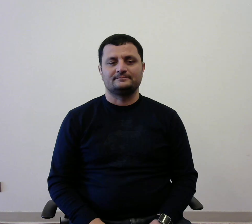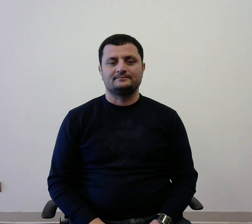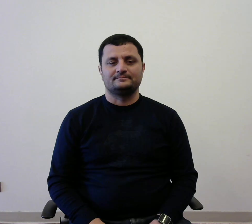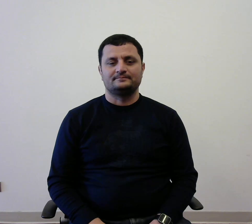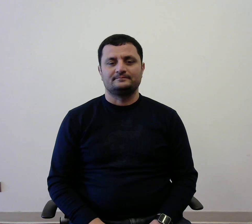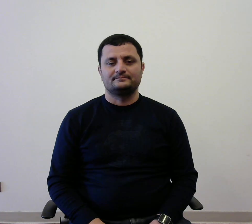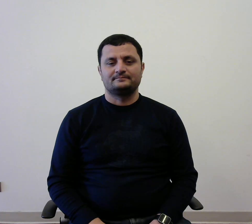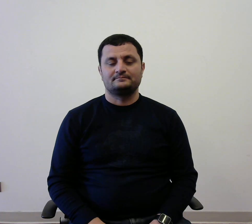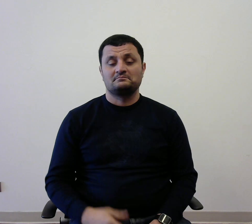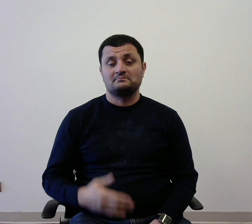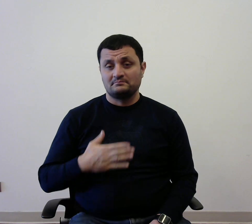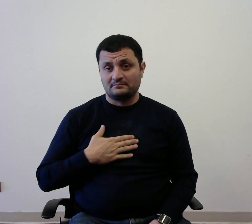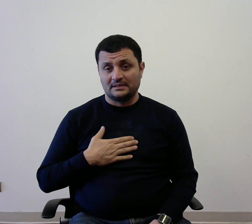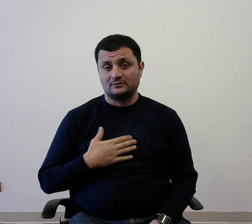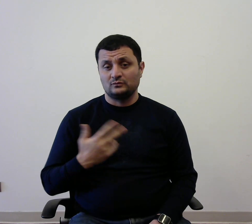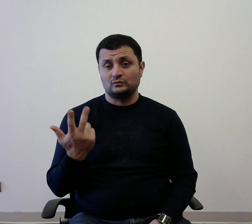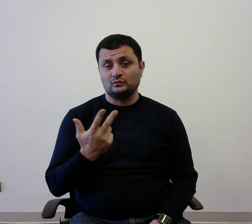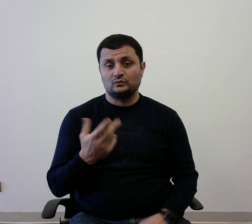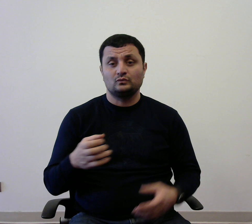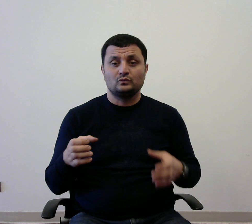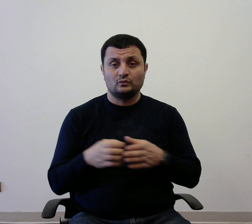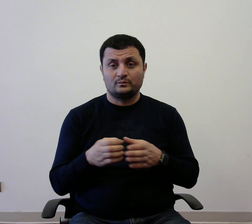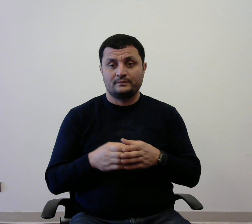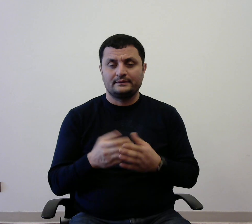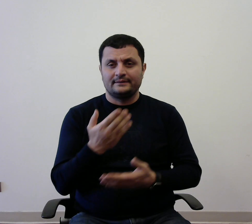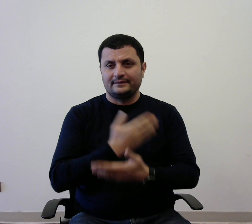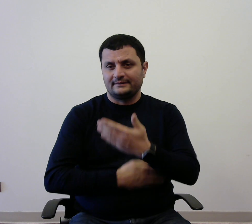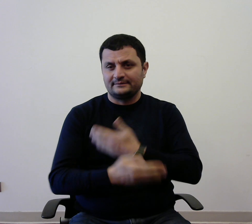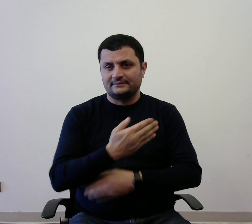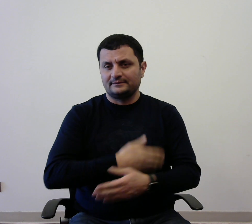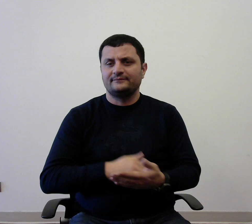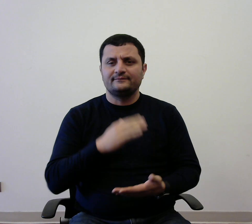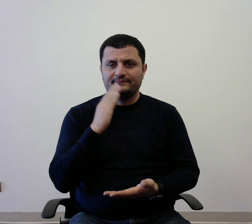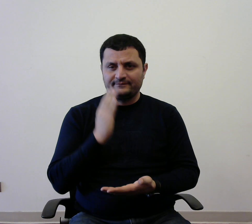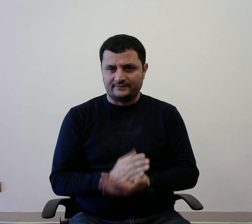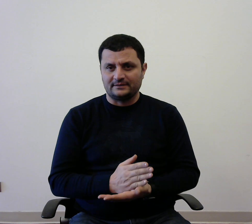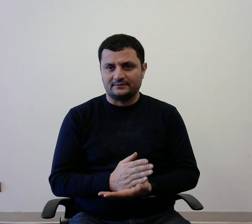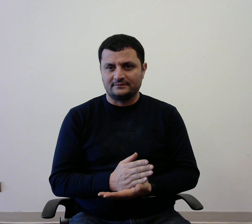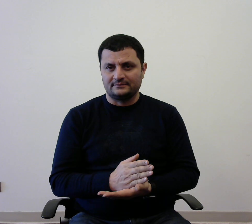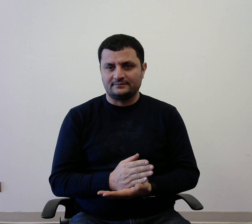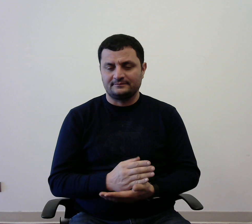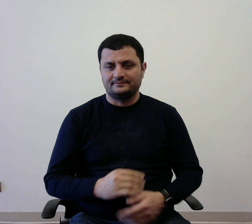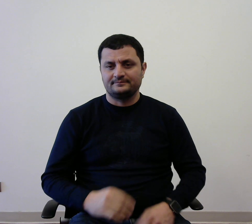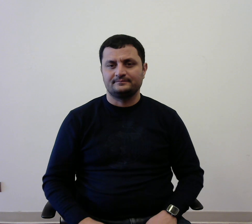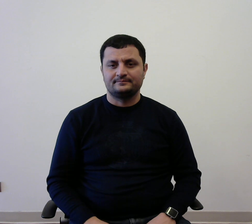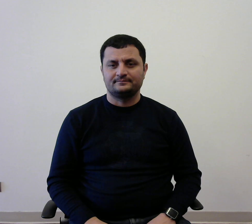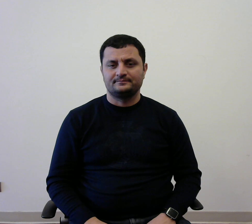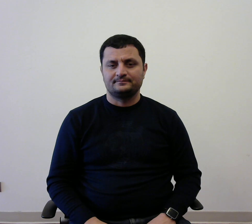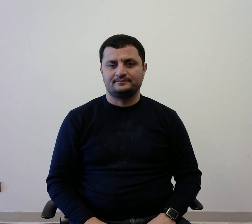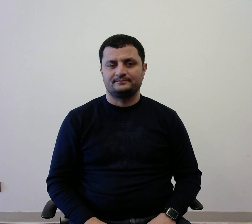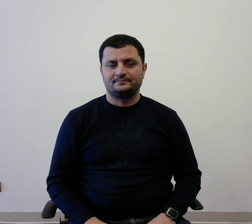Mənim üçünücü dərəcə əlilliyim var